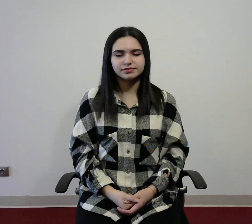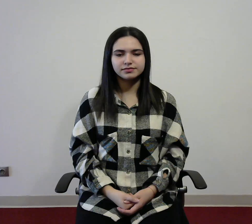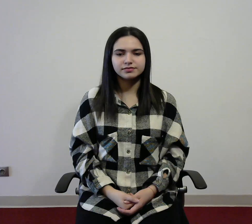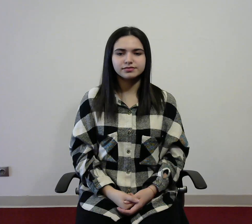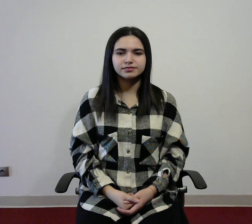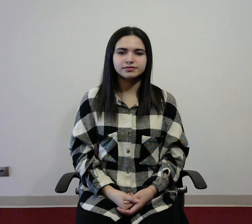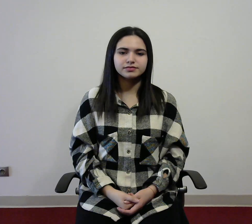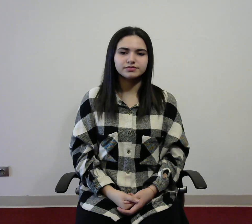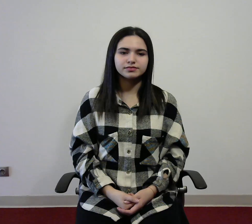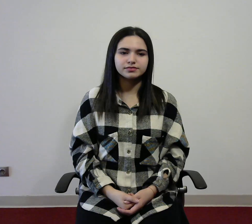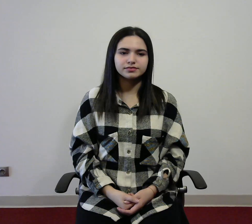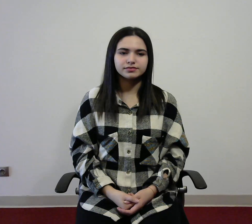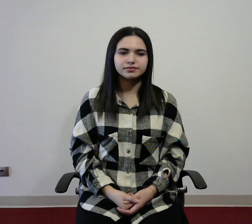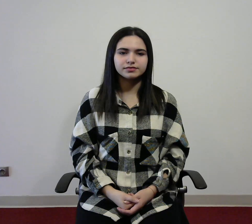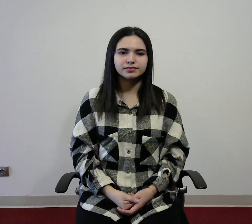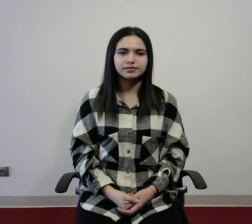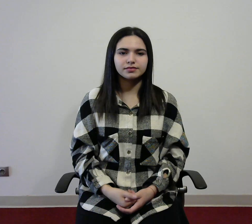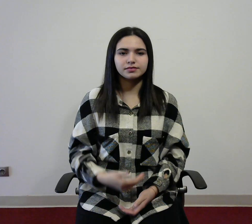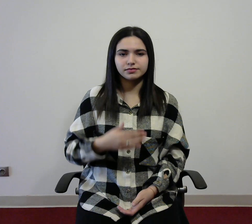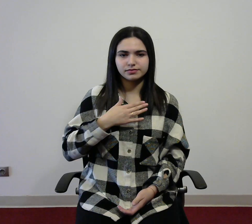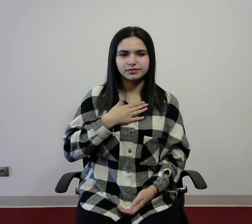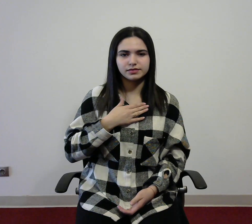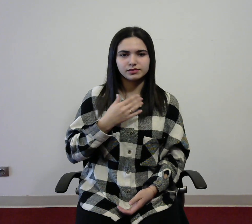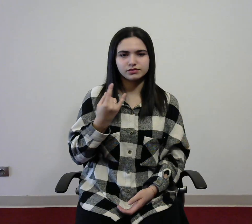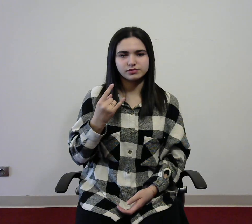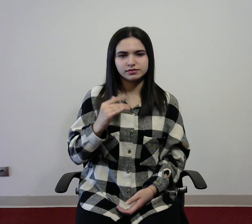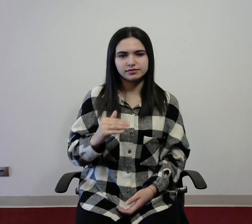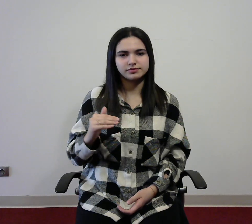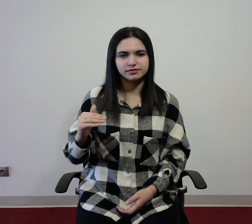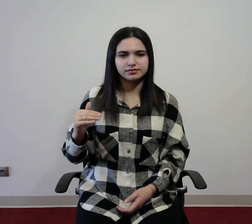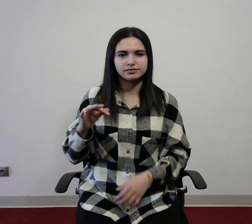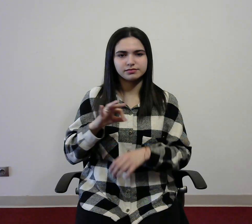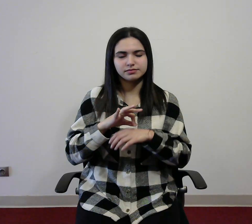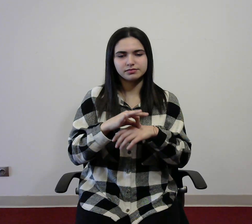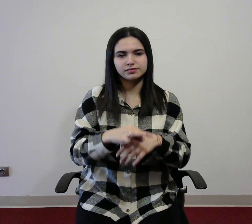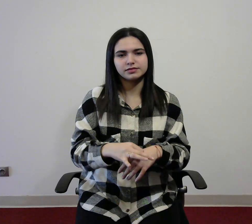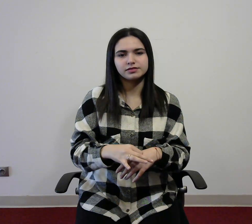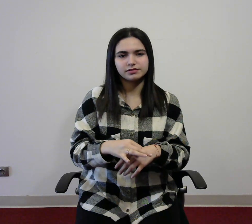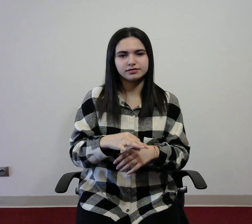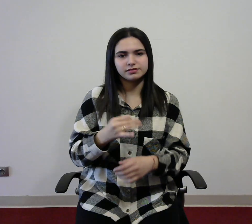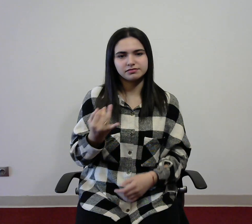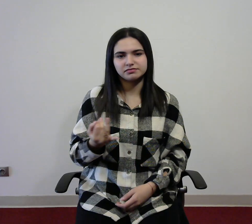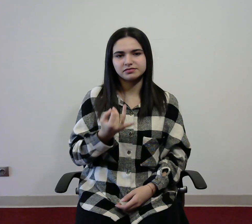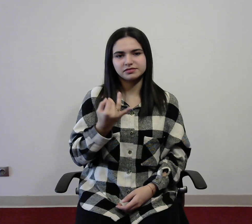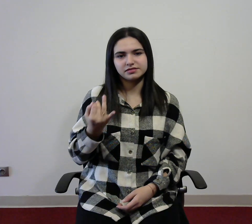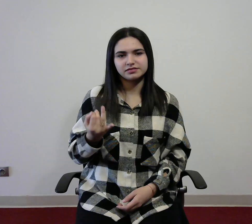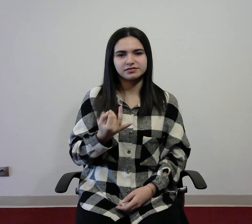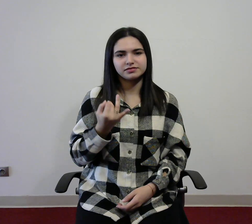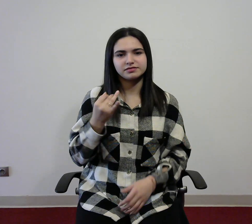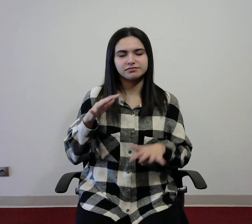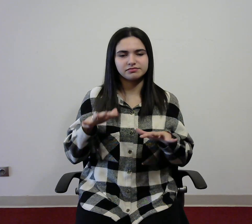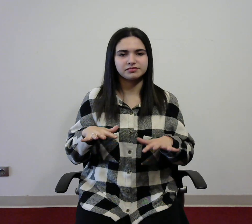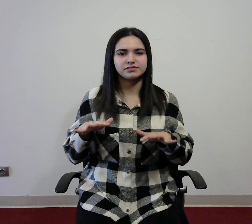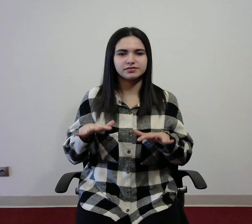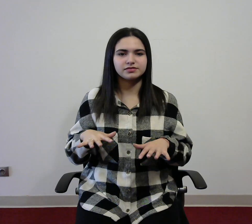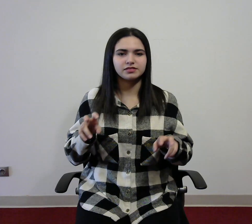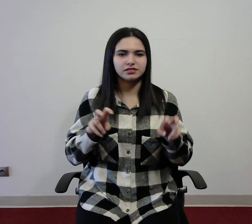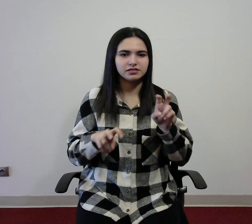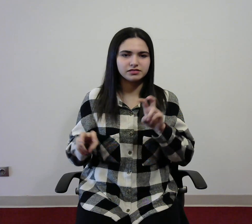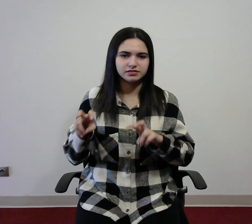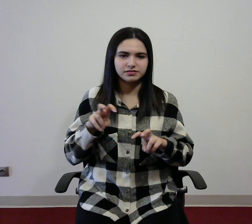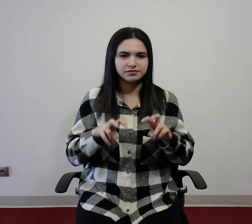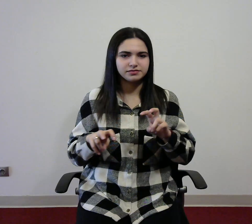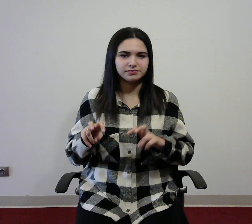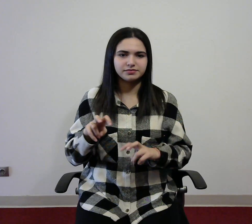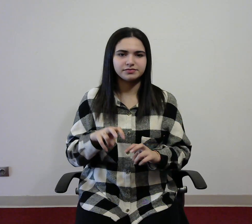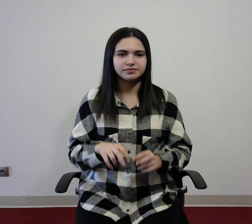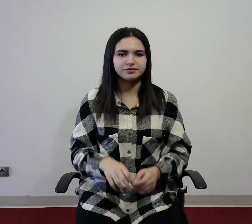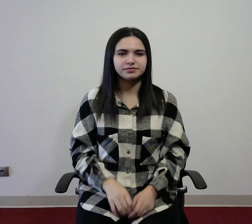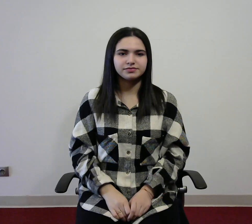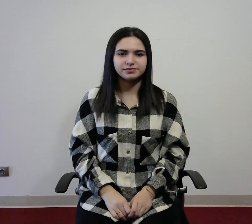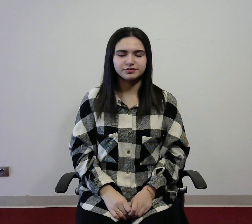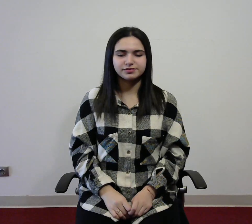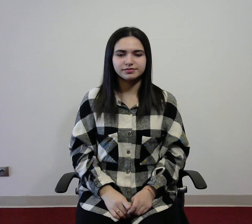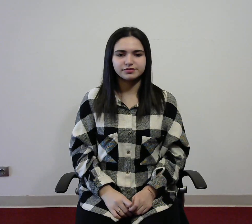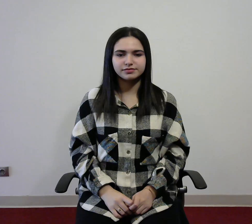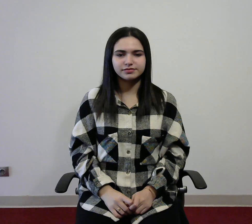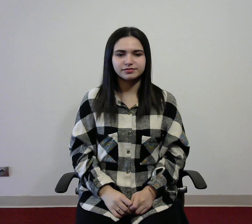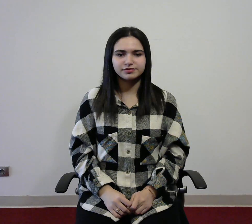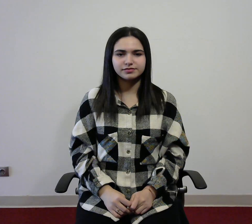Mən uşaqlarımı aparmağa maraqlı yer axtarıram